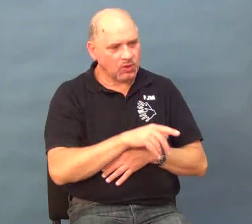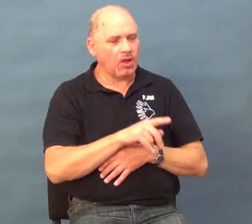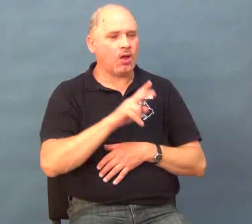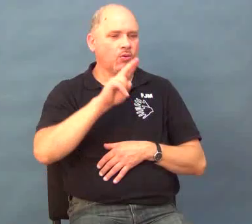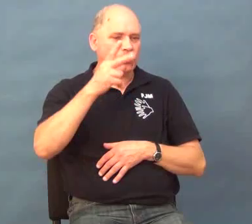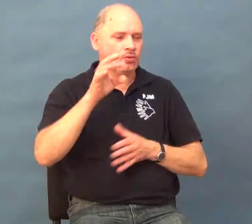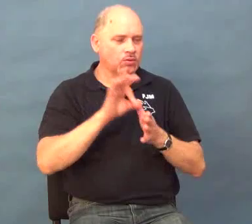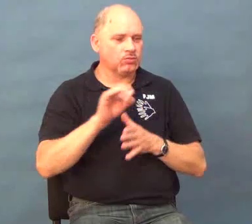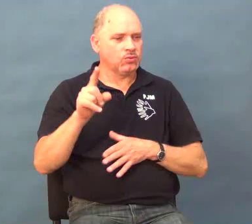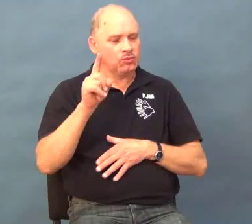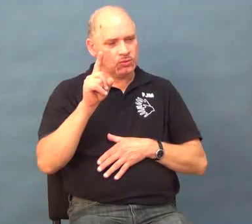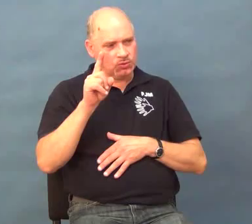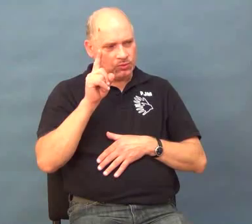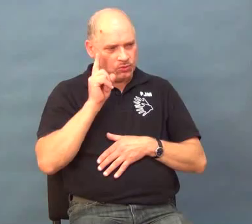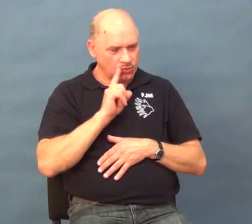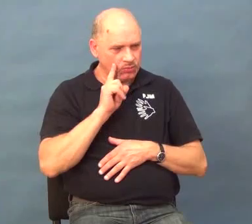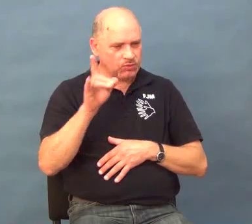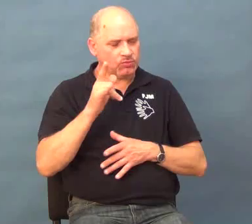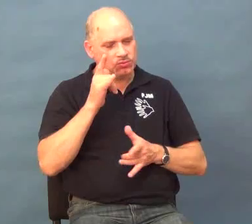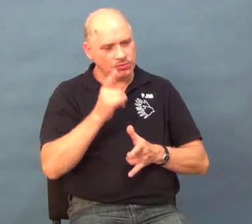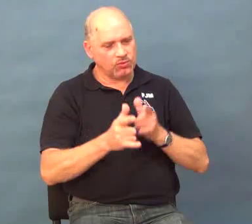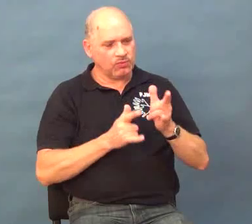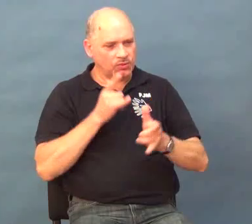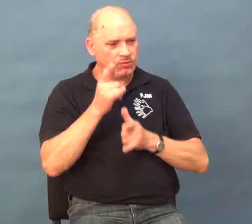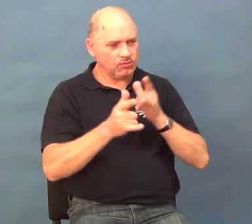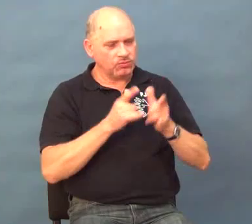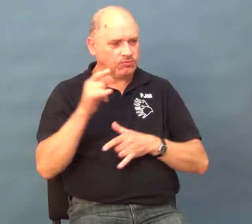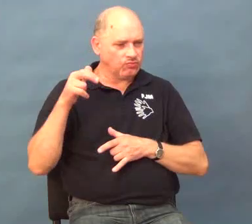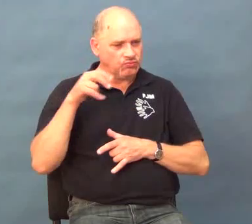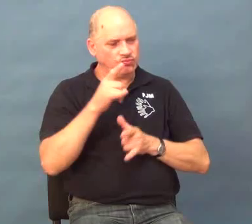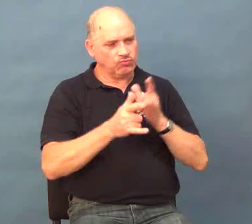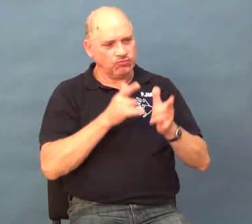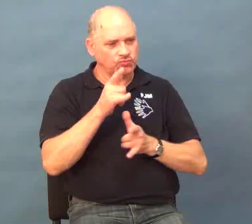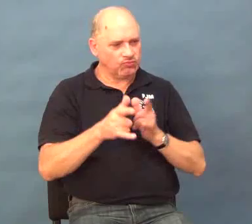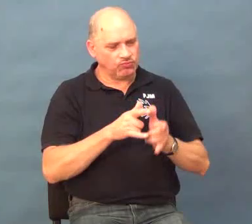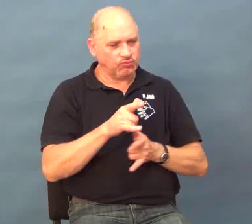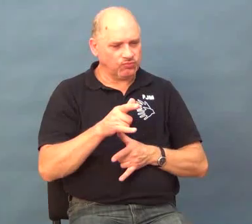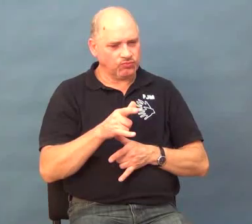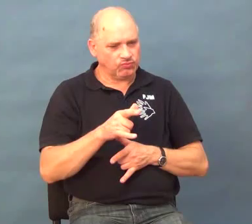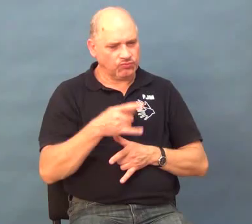Akurat drugi chłopiec jedzie na rowerze.